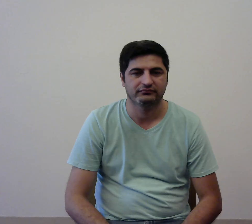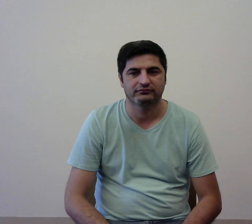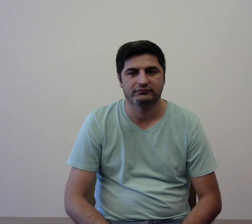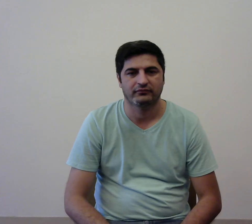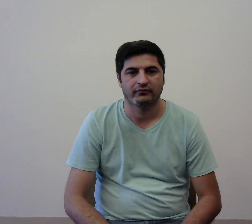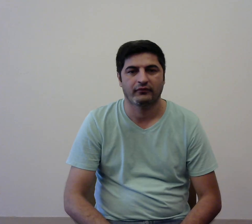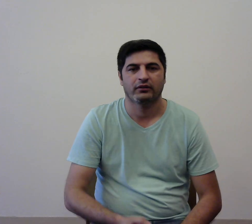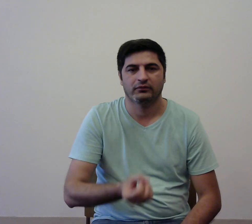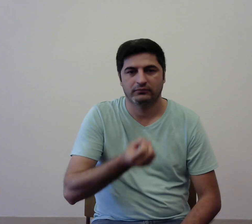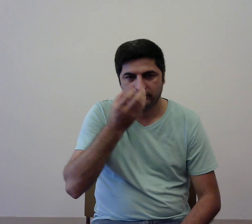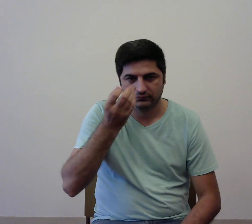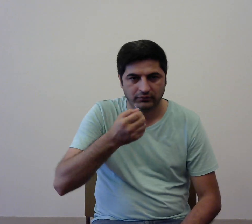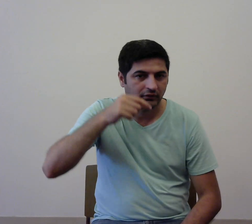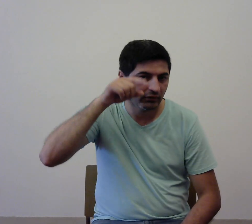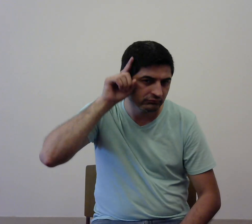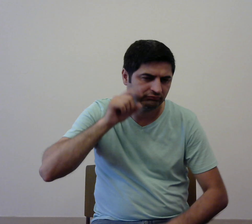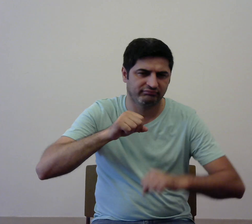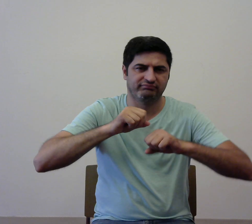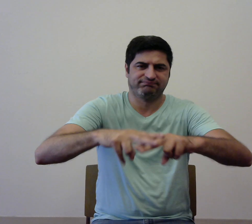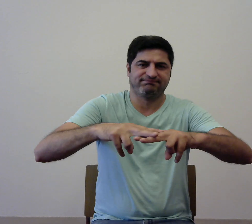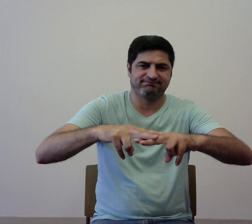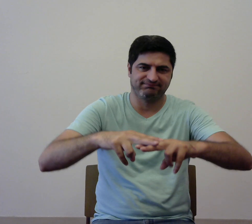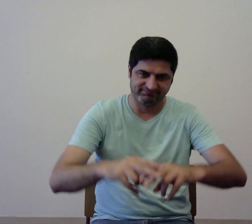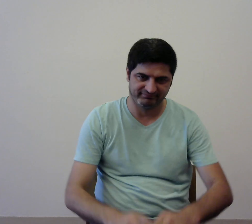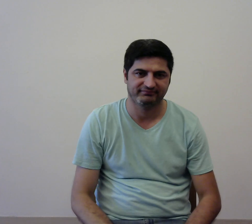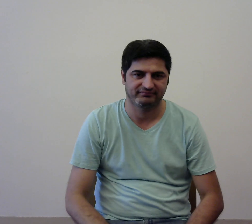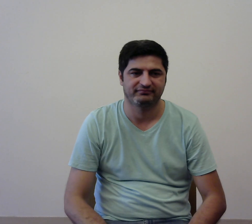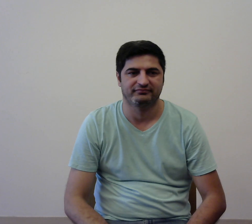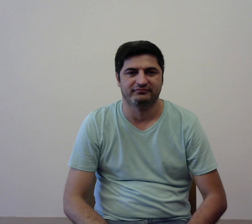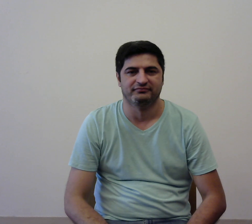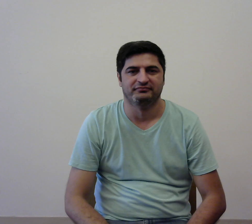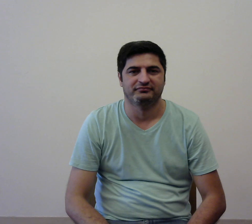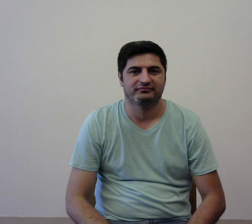Bakı Azərbaycanın paytaxtıdır